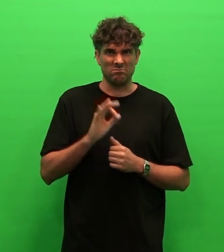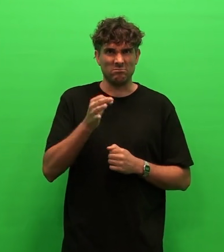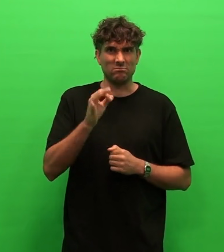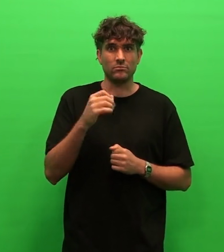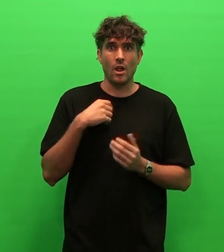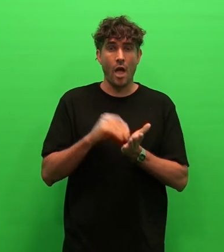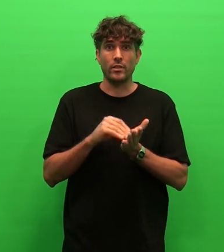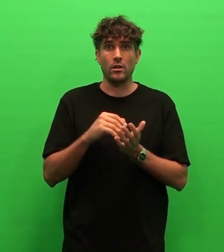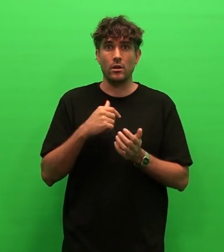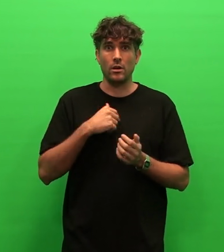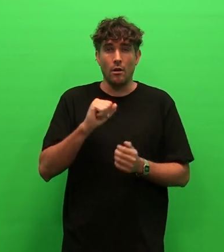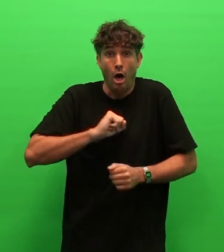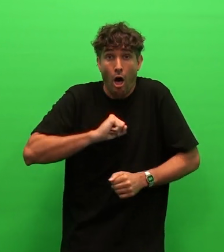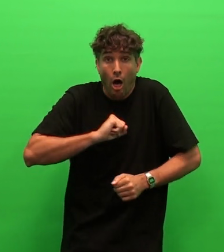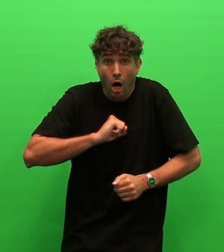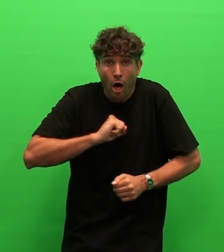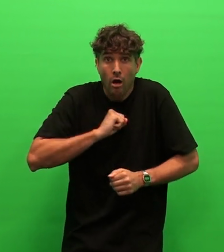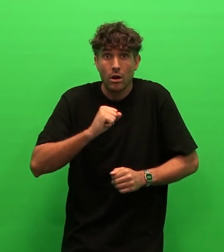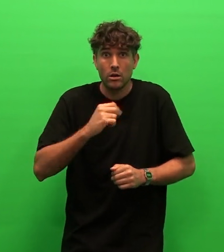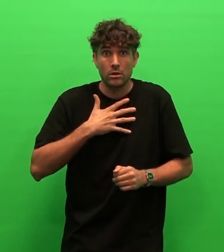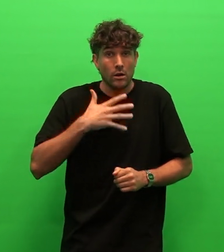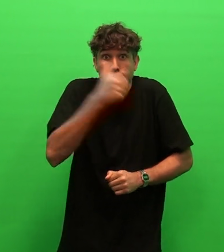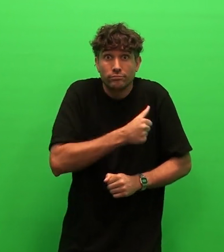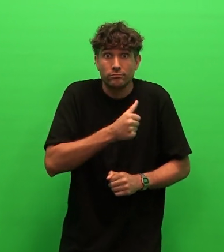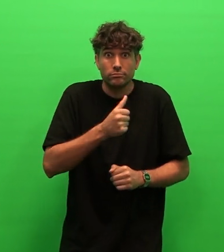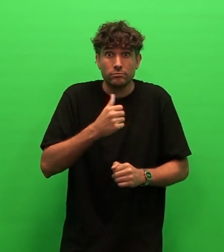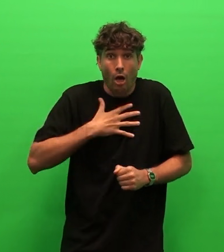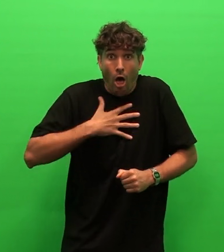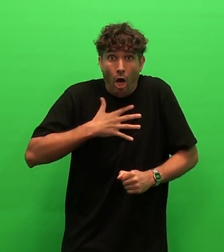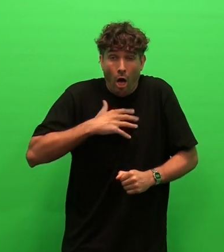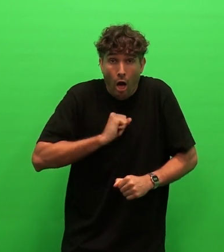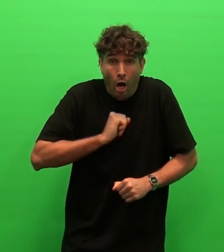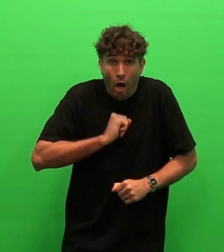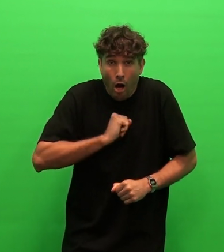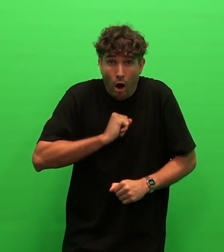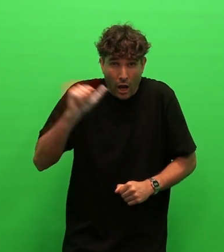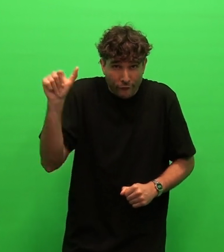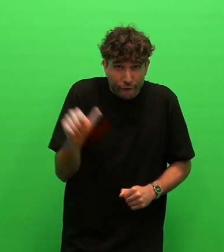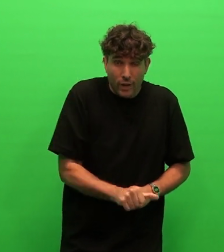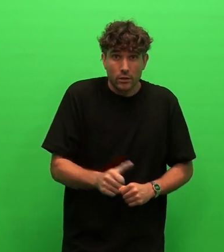Sí, de vegades tinc molta tos, tinc tanta tos que no puc respirar, tosso molt i seguit.